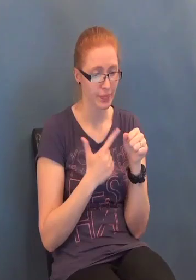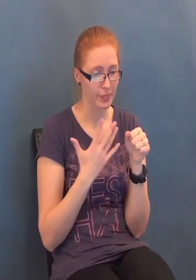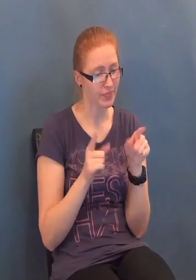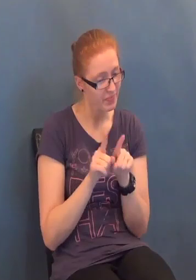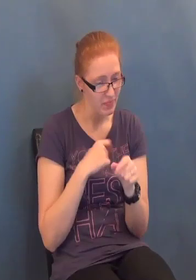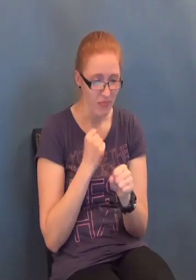Dwudziesty piąty.